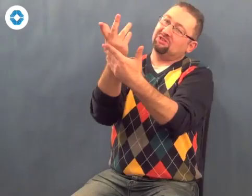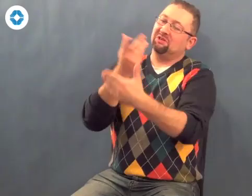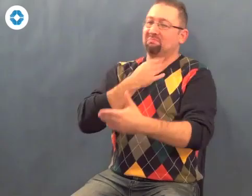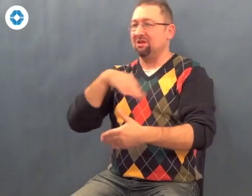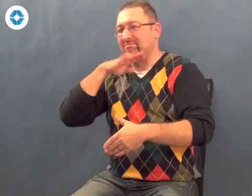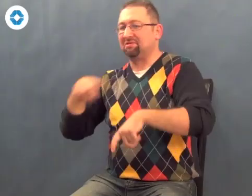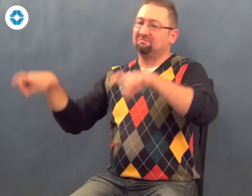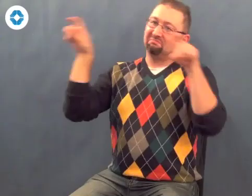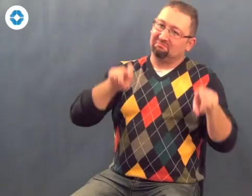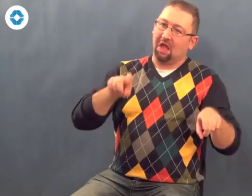Pies też ma dosyć i siada.